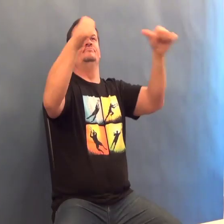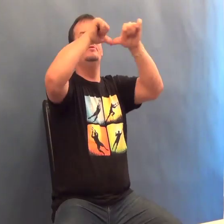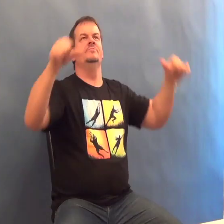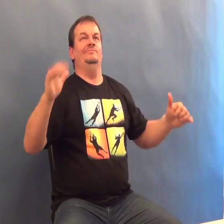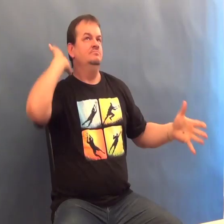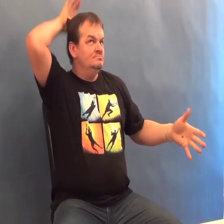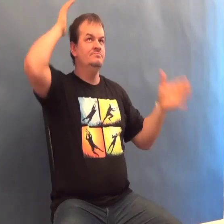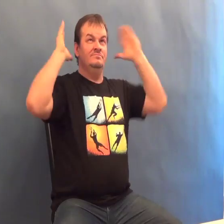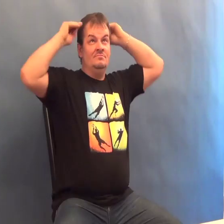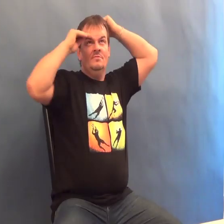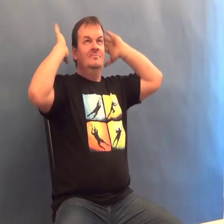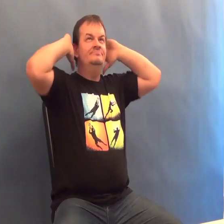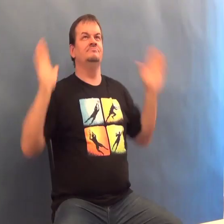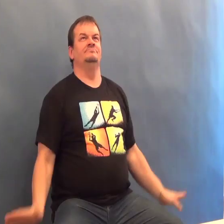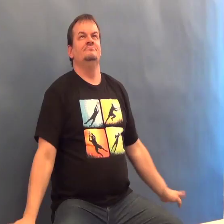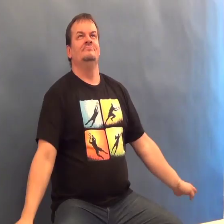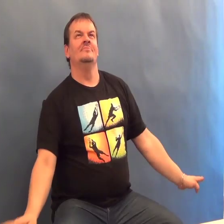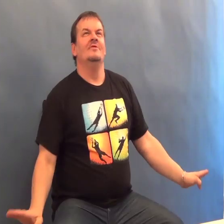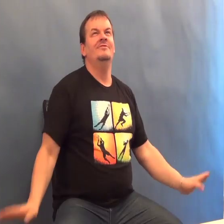Jednocześnie poprawia kapelusz.